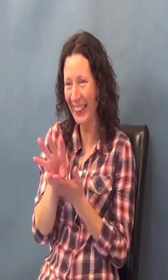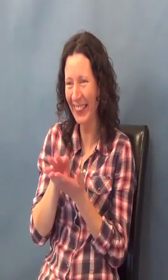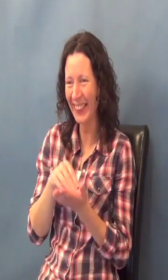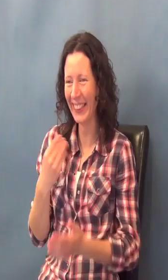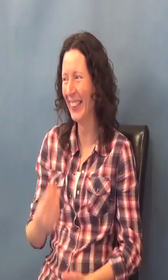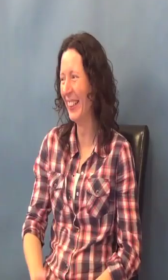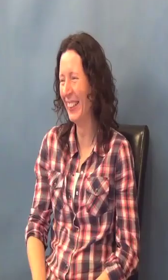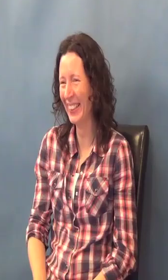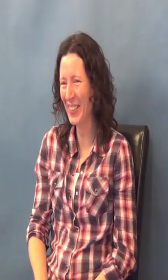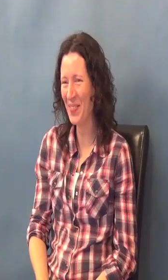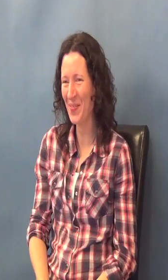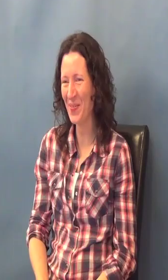Skopiowałaś ten znak na rysunku!